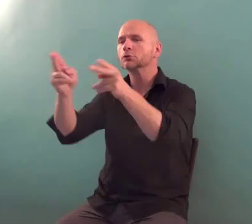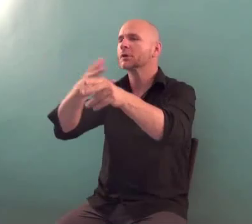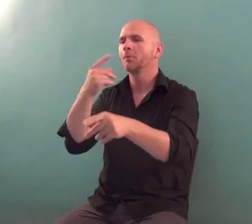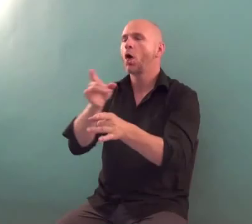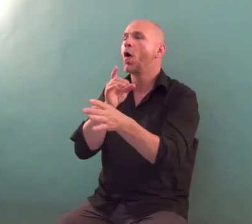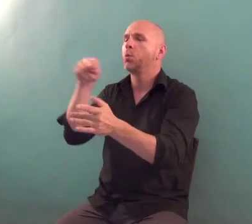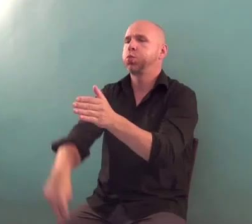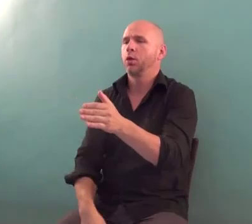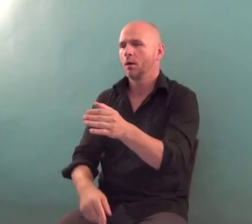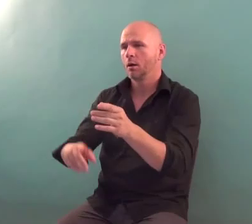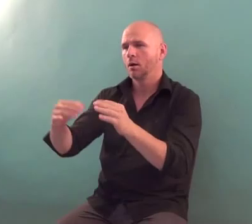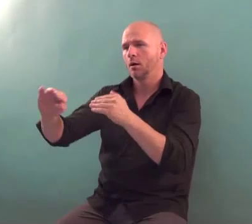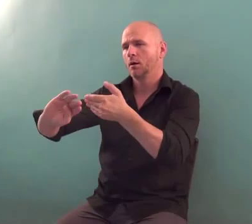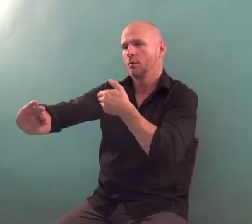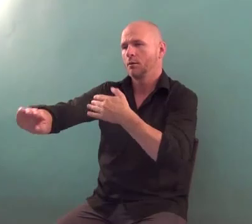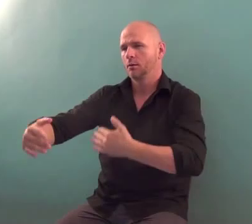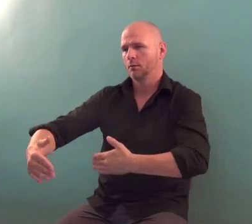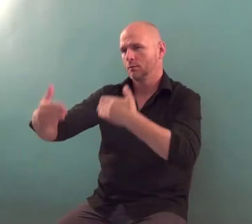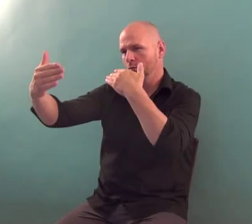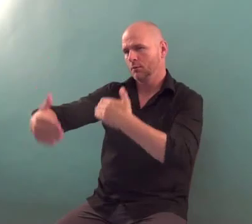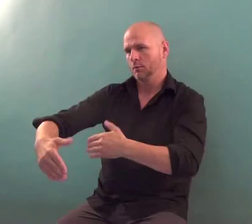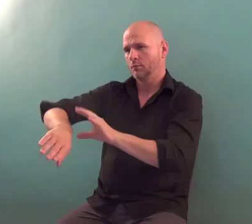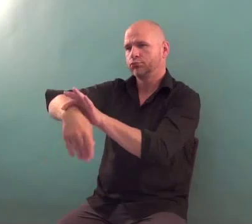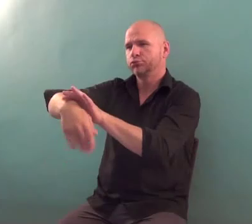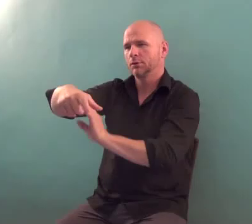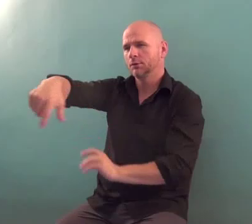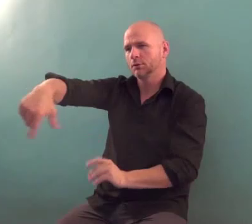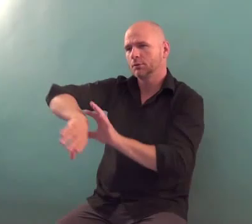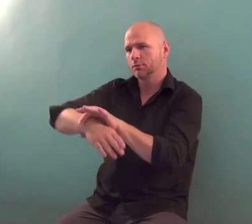Jak ktoś będzie biegał to wpadnie w przepaść.